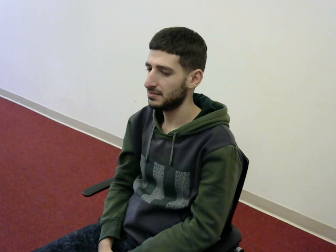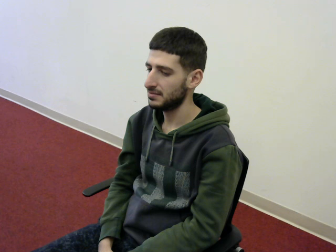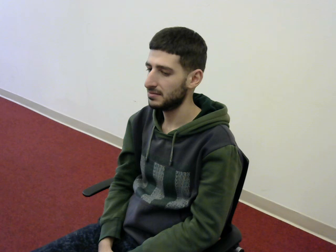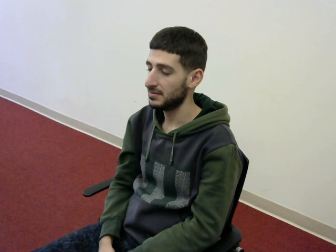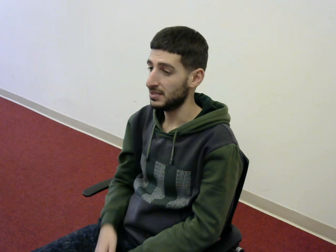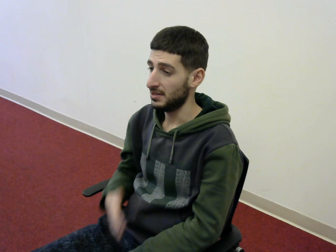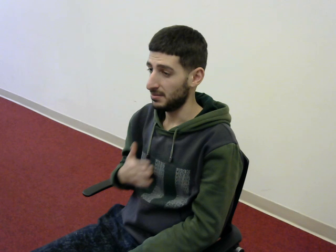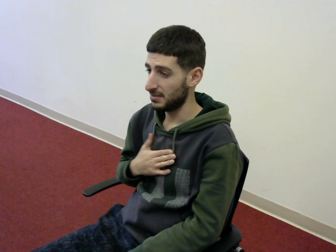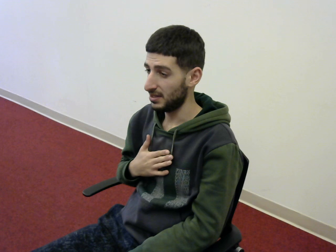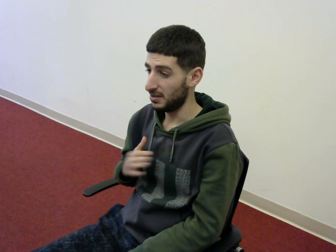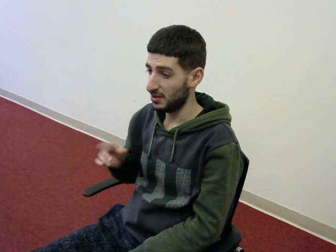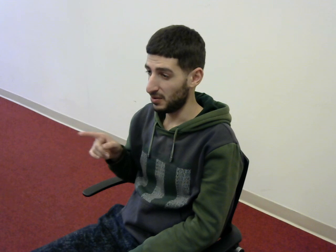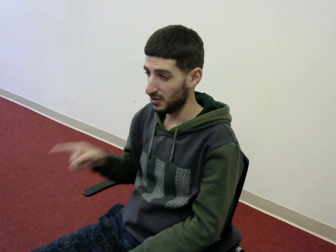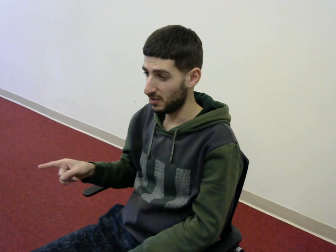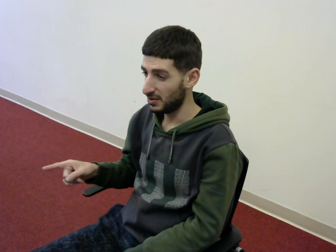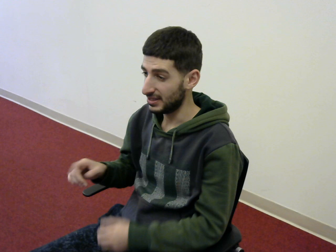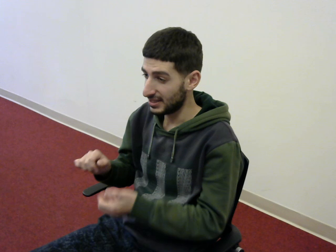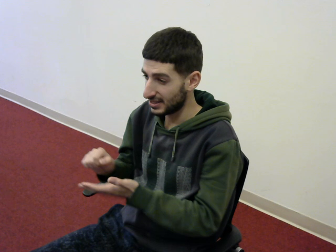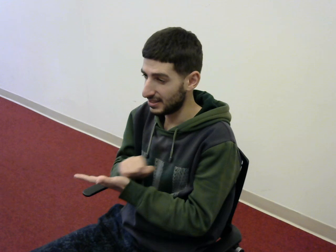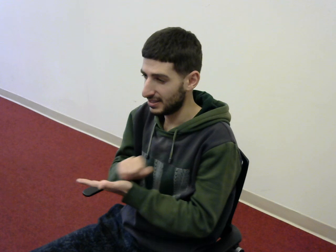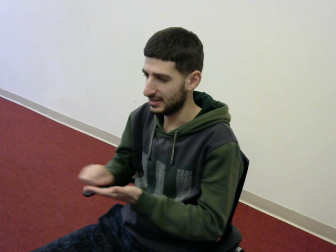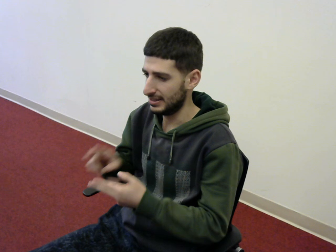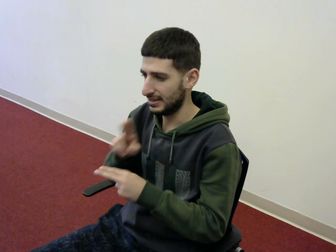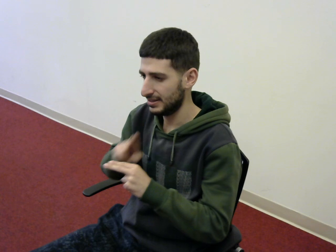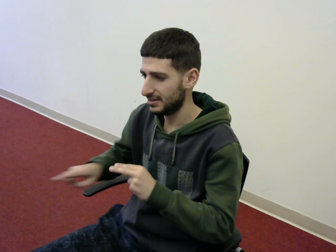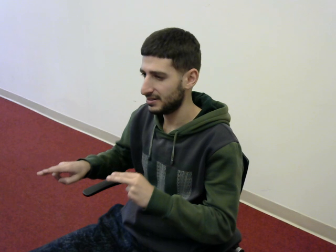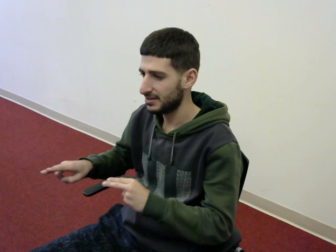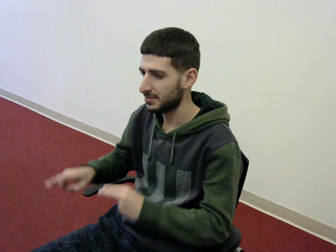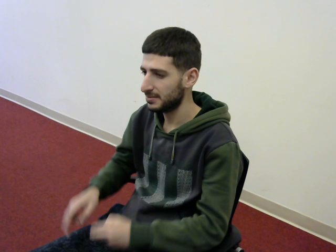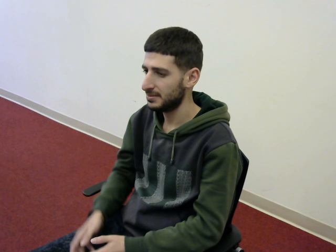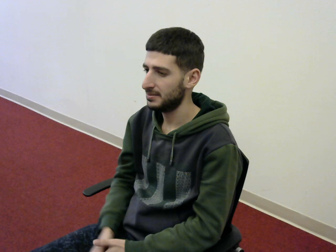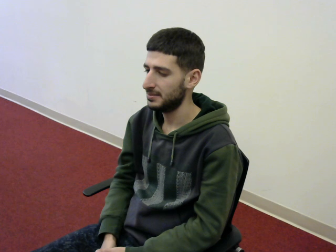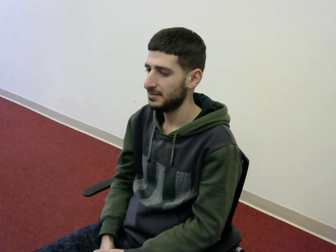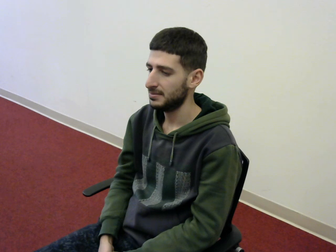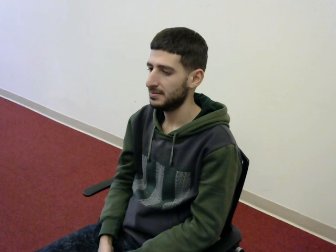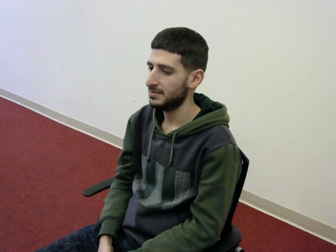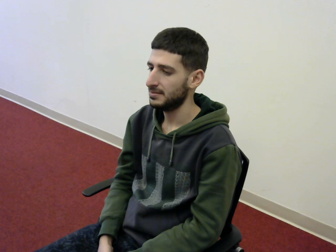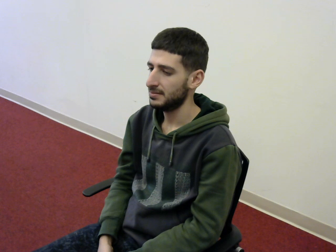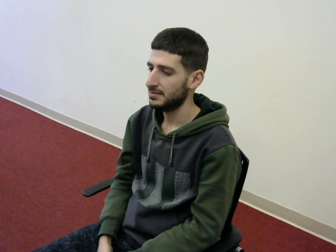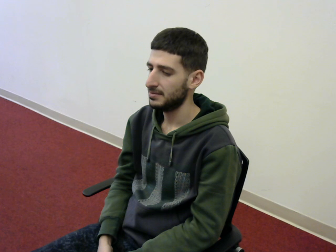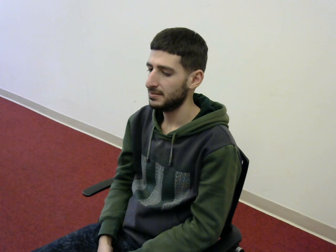Mən o sənədi itirmişdim